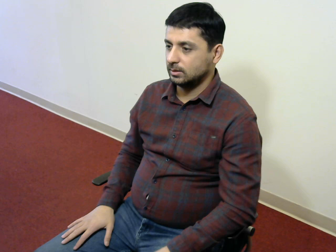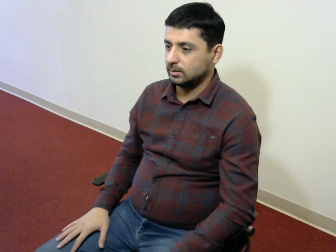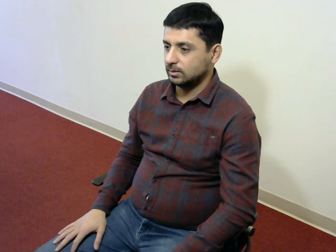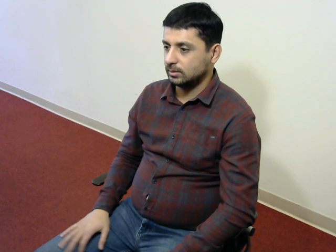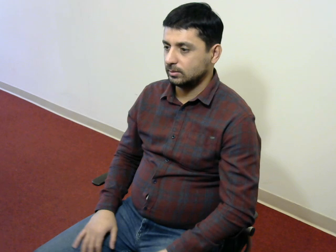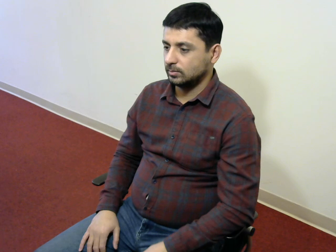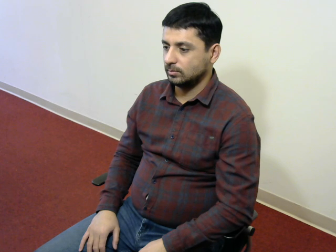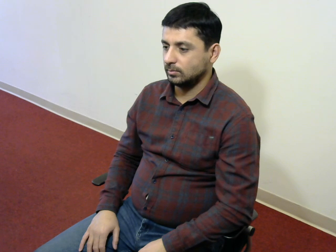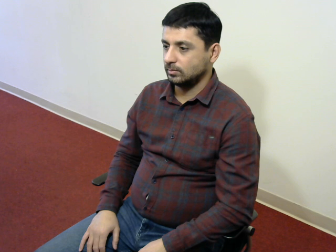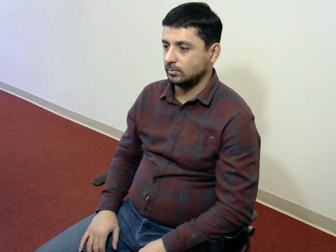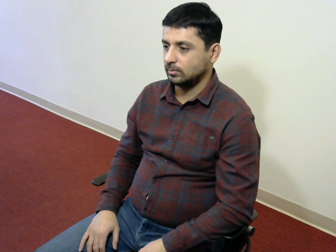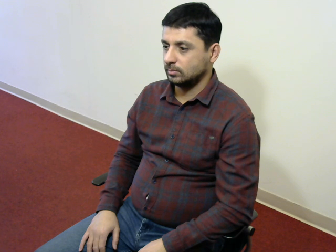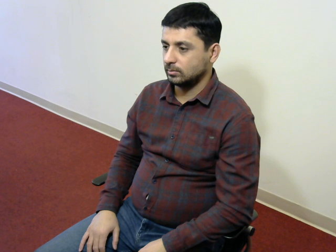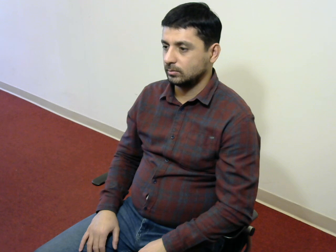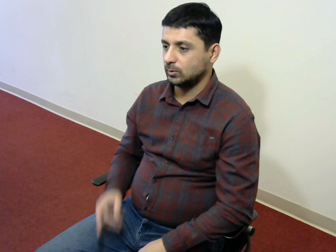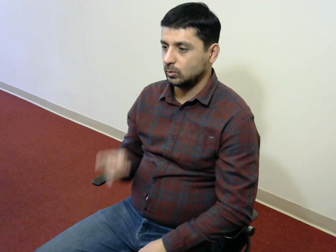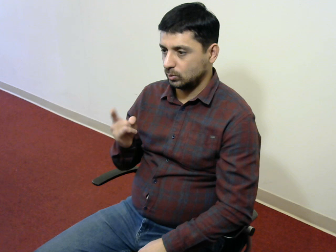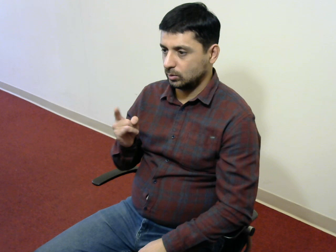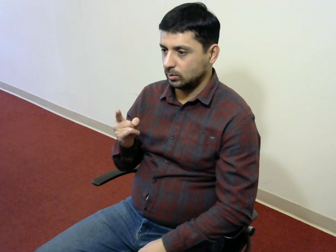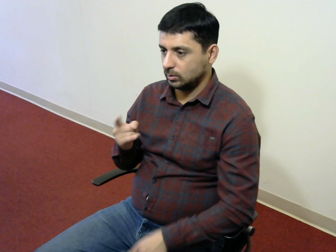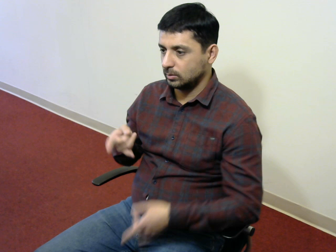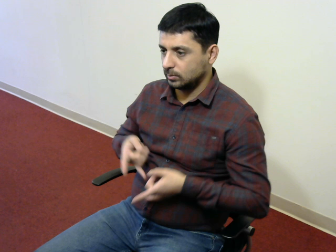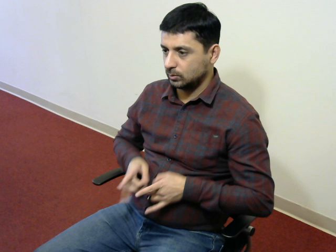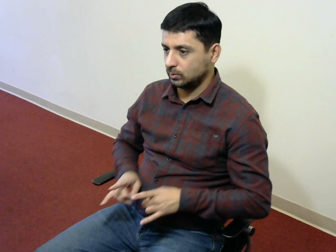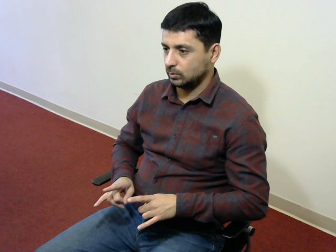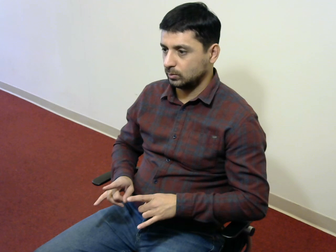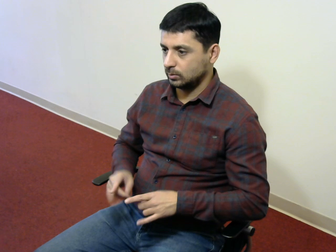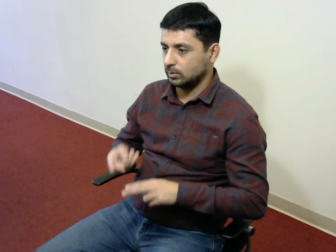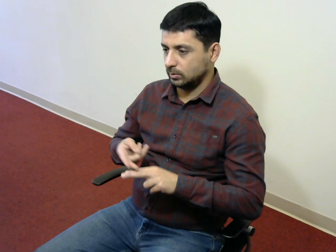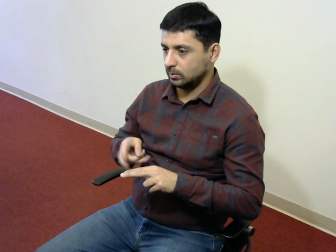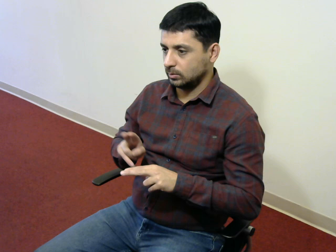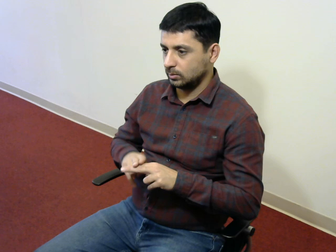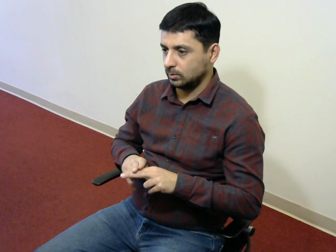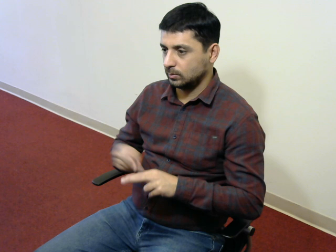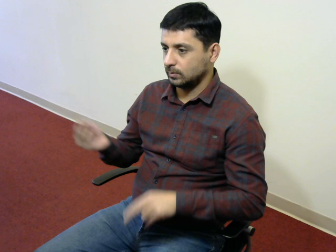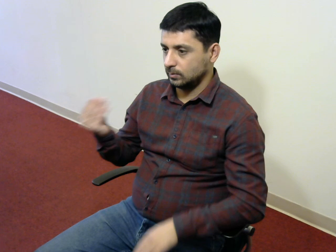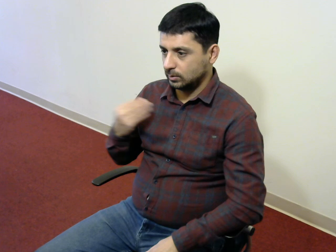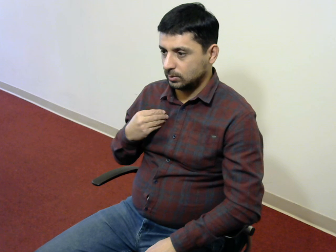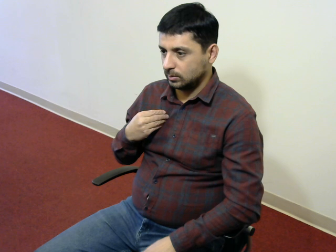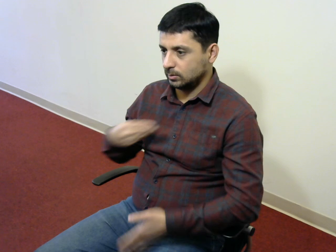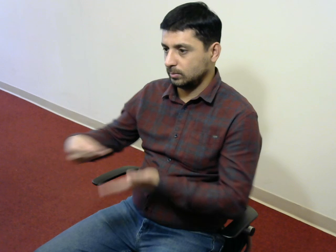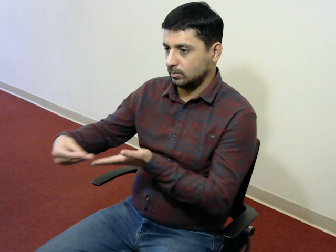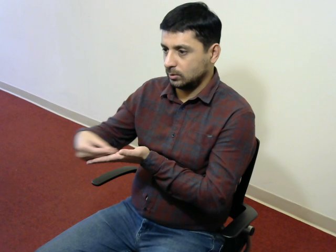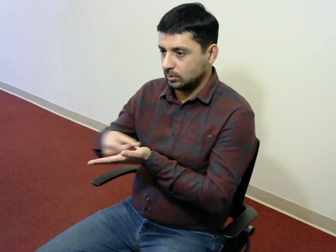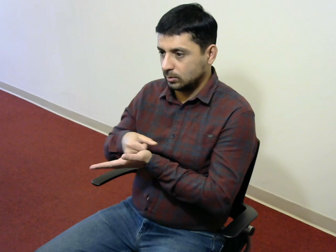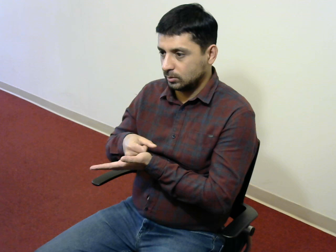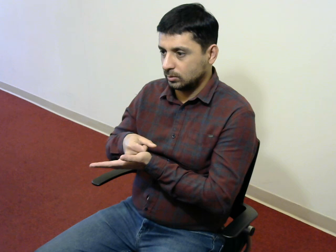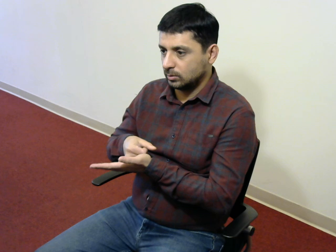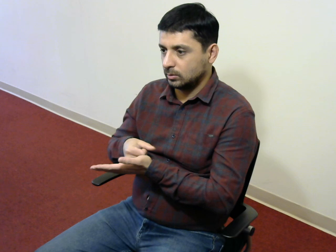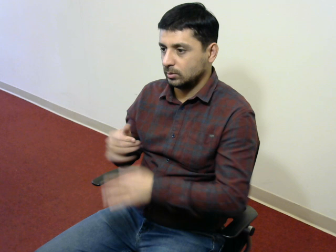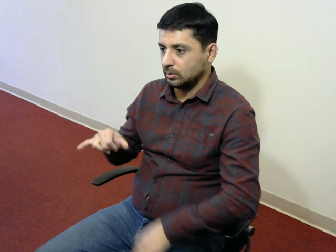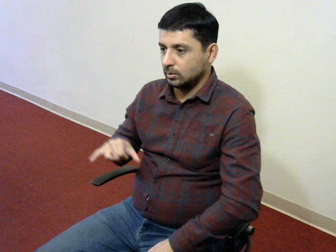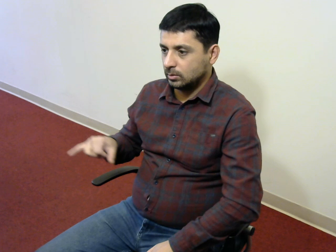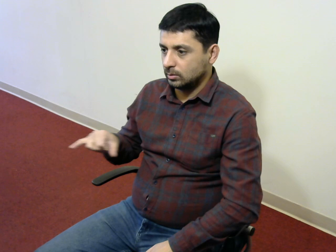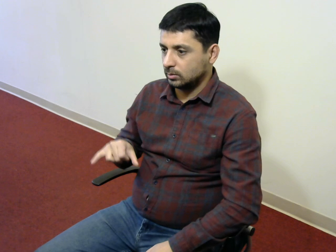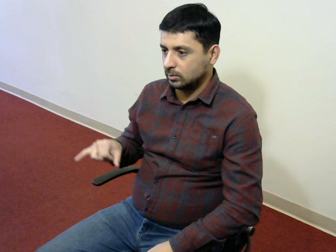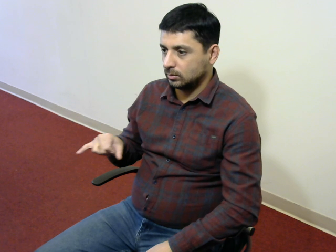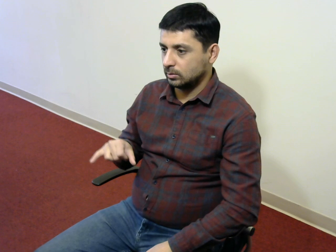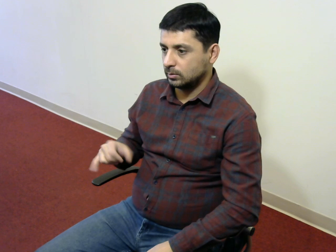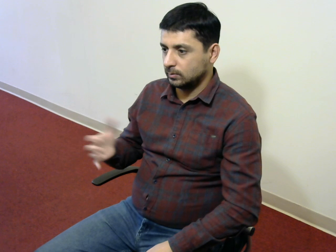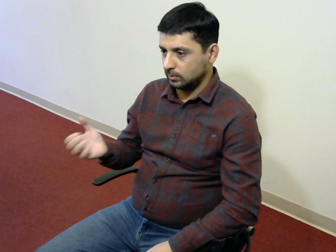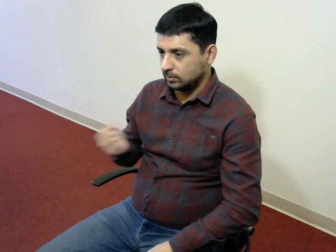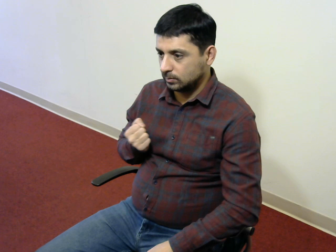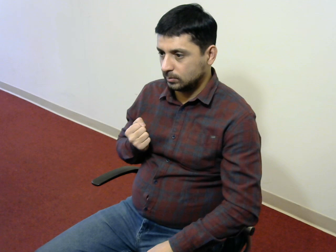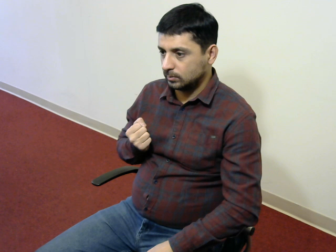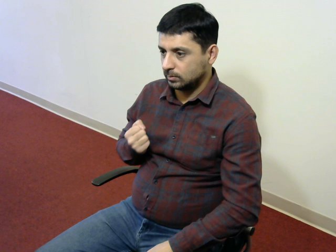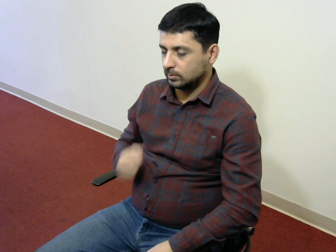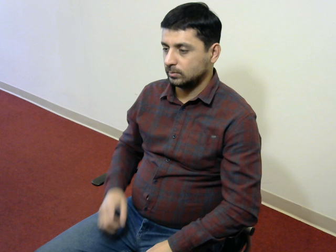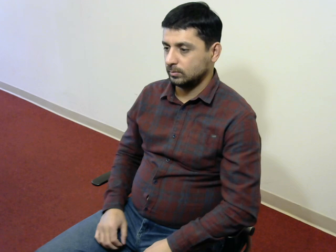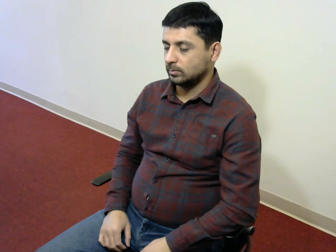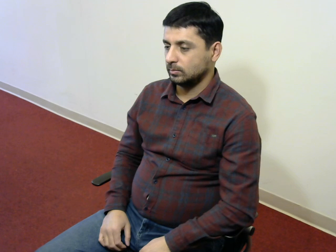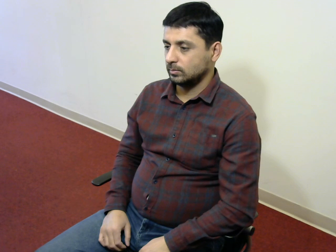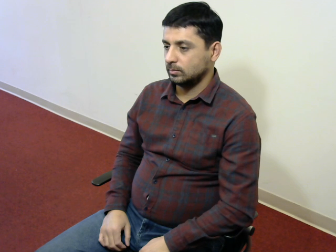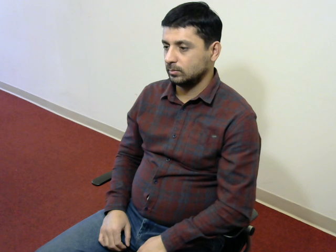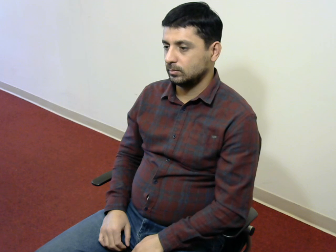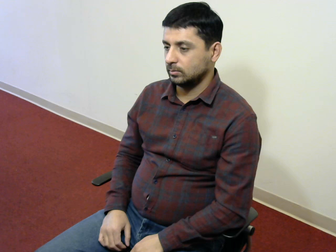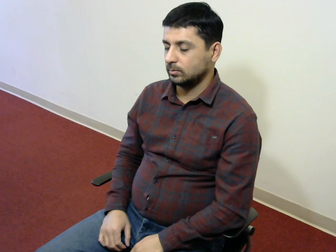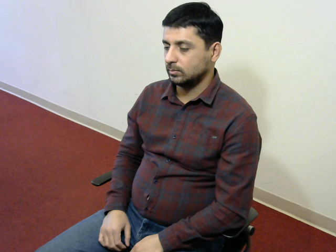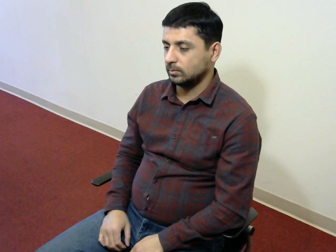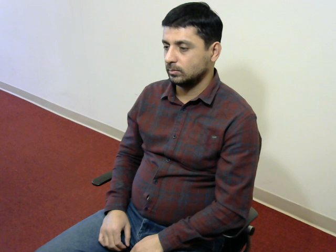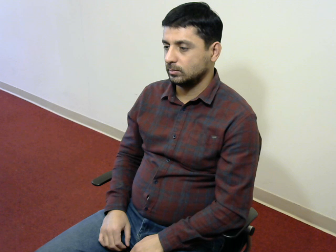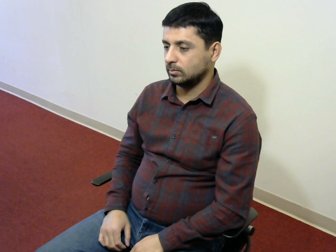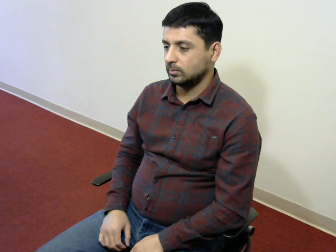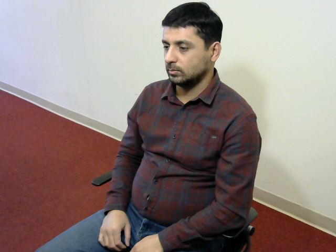Uşağın doğulmasına görə verilən ödəniş hardan alınır?